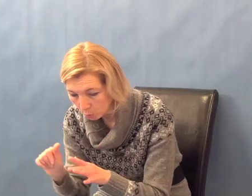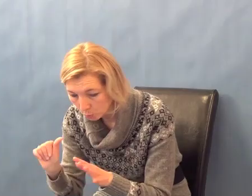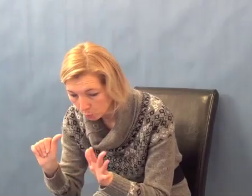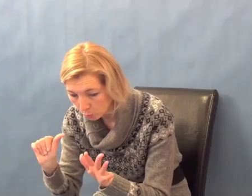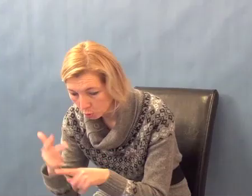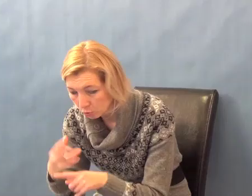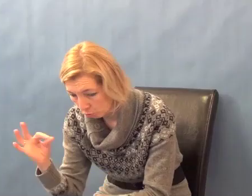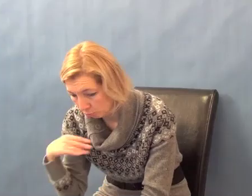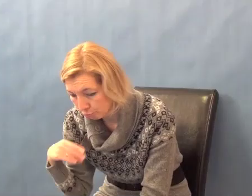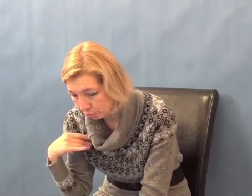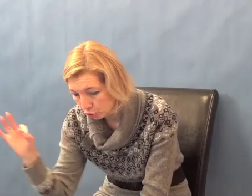Do 6:30, w środę.